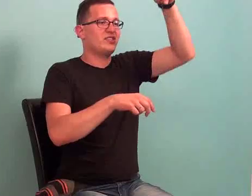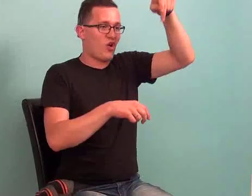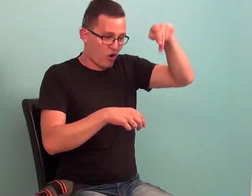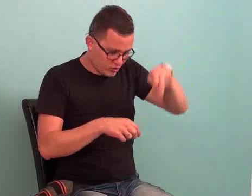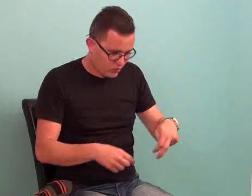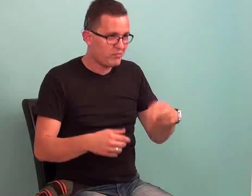Schodzi na dół.